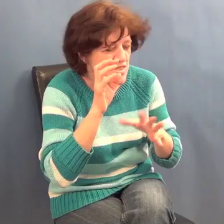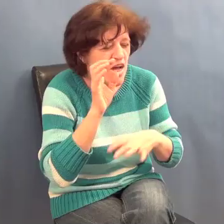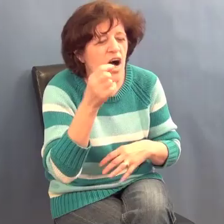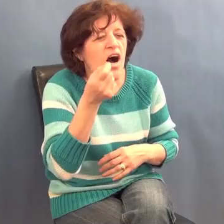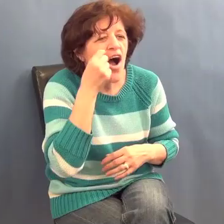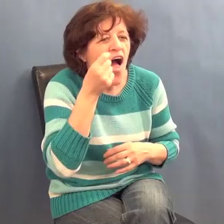Kot.